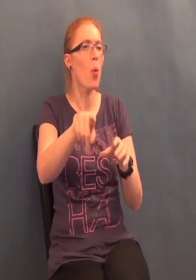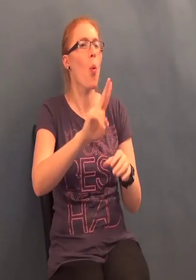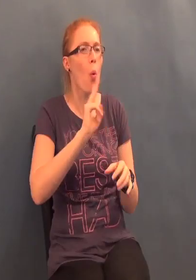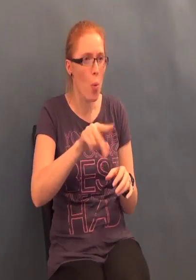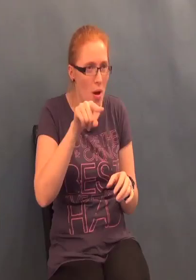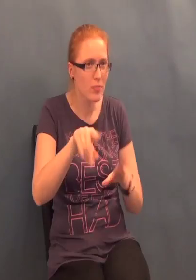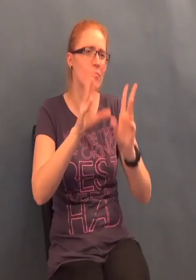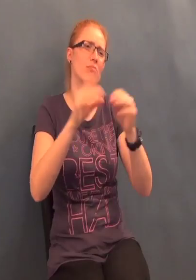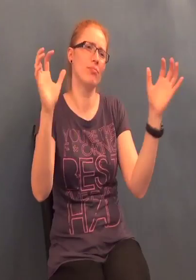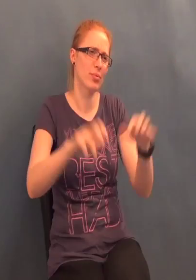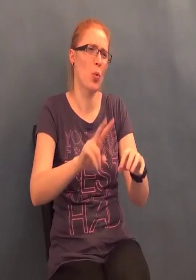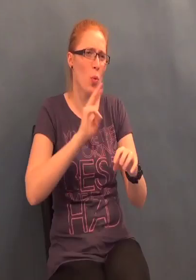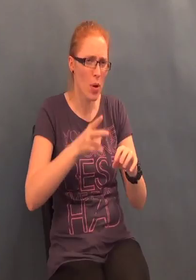Wszyscy razem jedzą kolację.